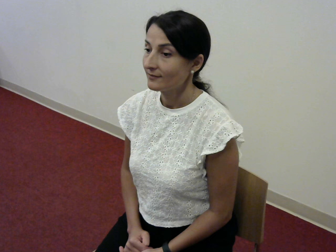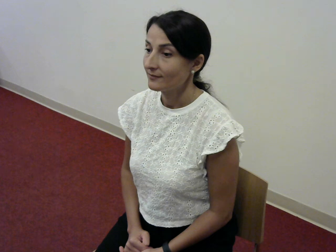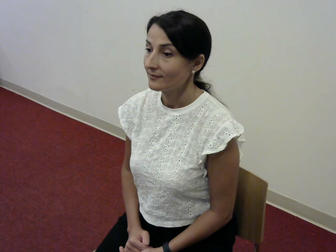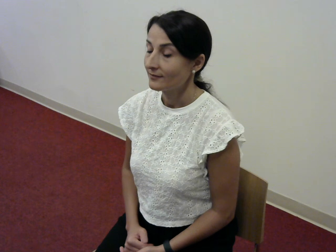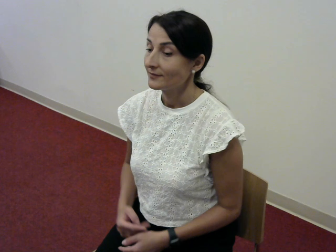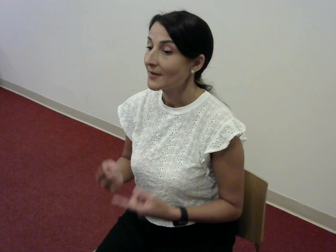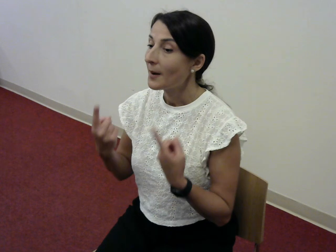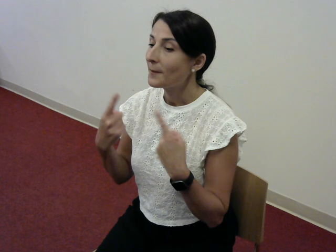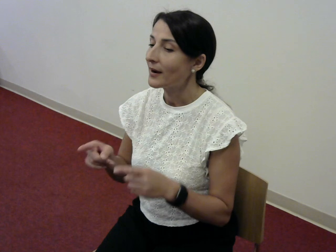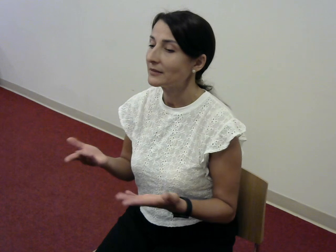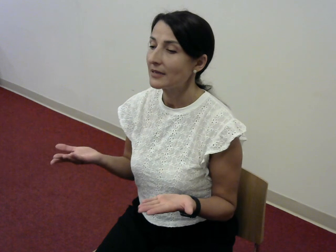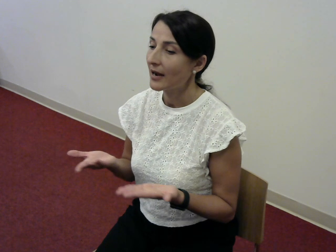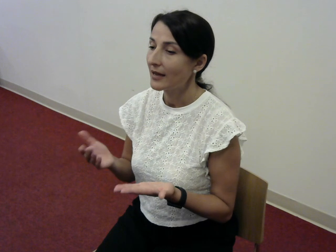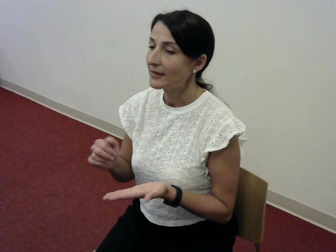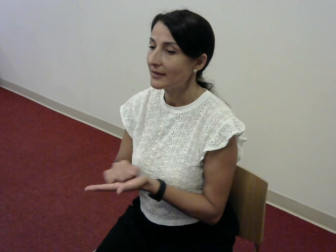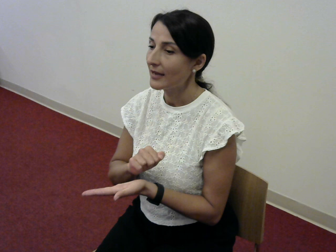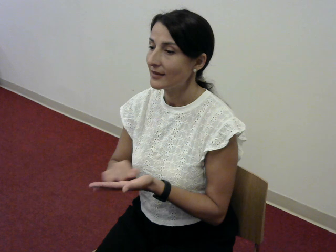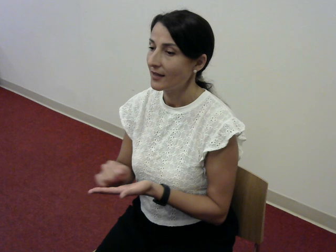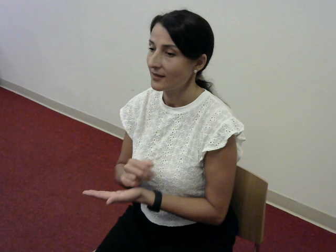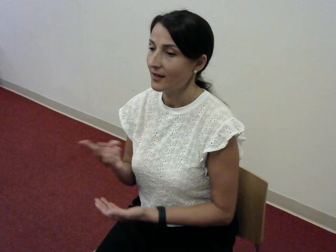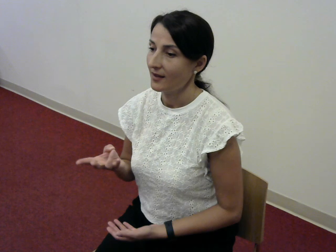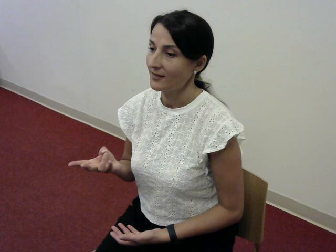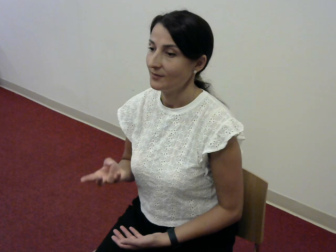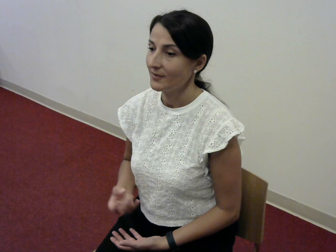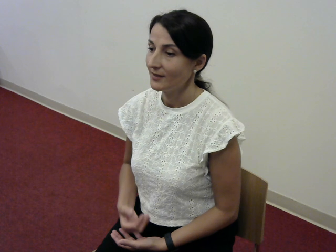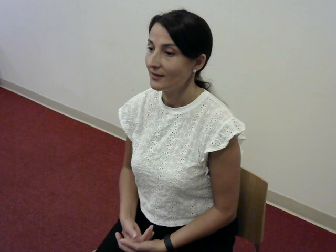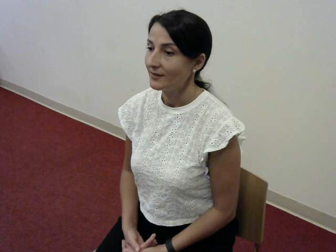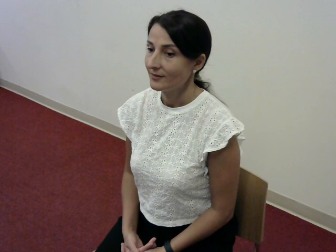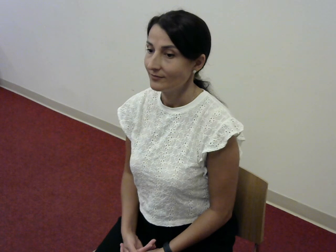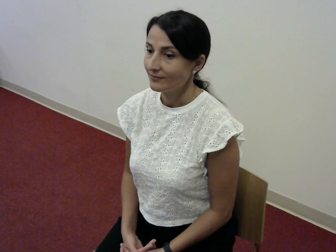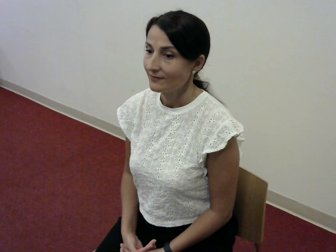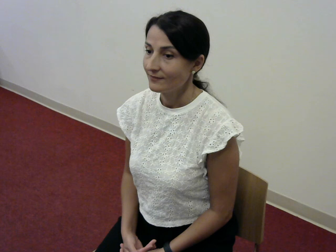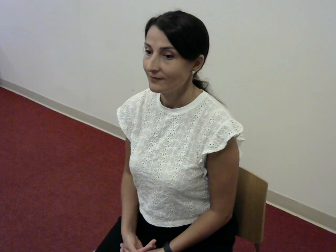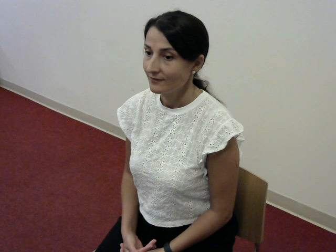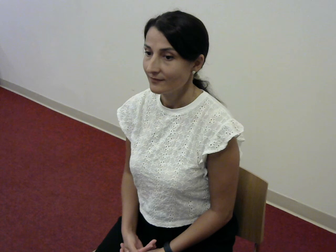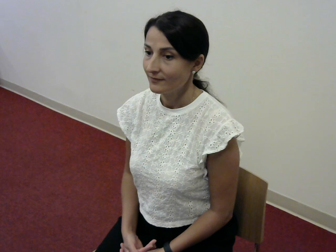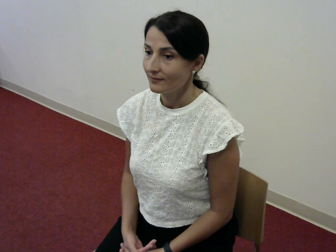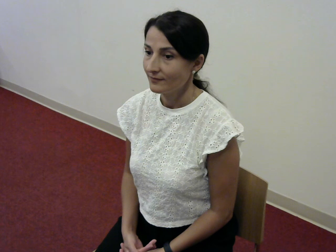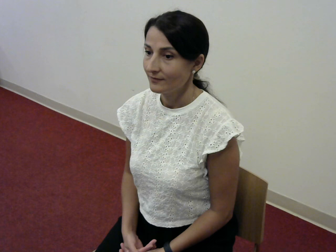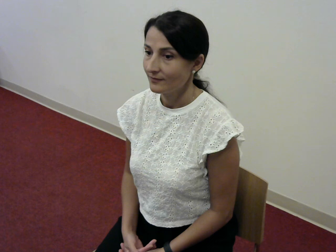Başqa hansı sənədlər lazımdır?